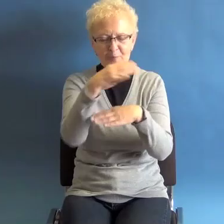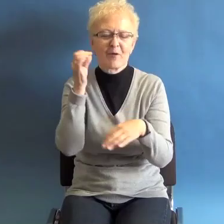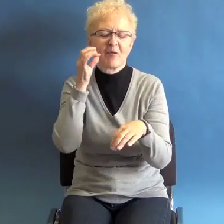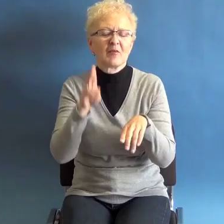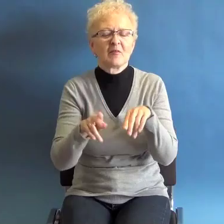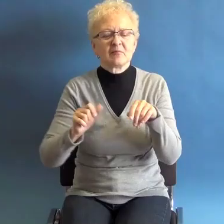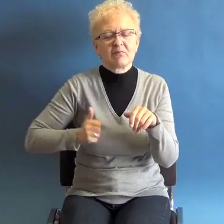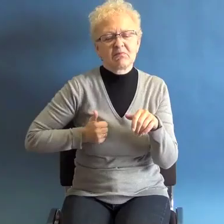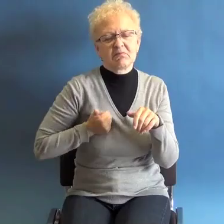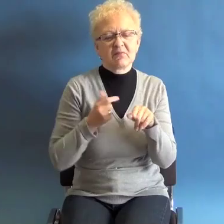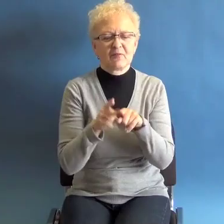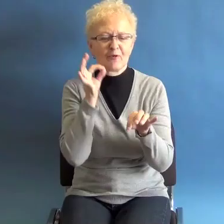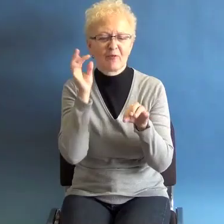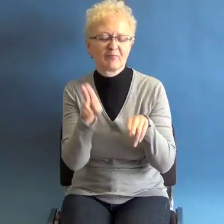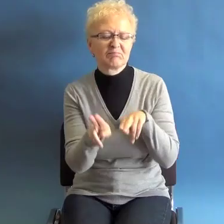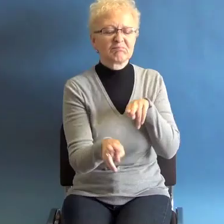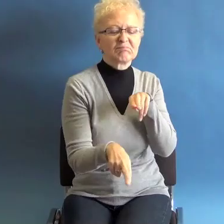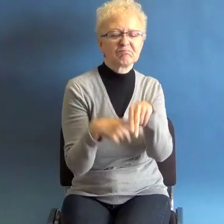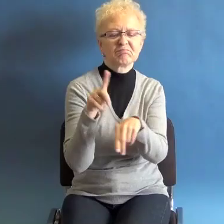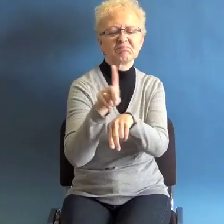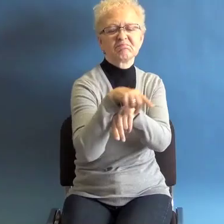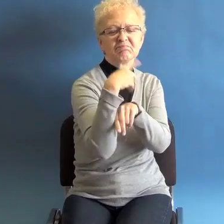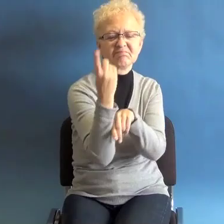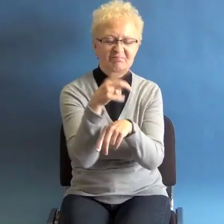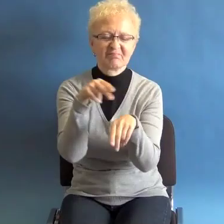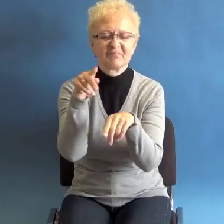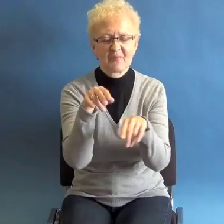Dumny kot podchodzi wolnym krokiem, lekko machając ogonem.